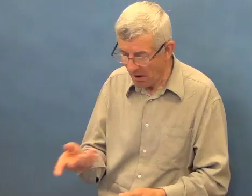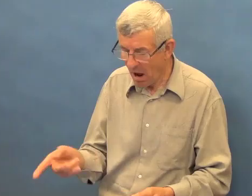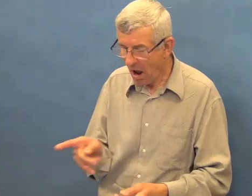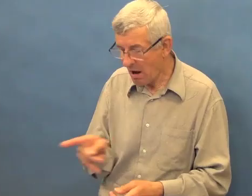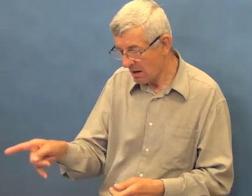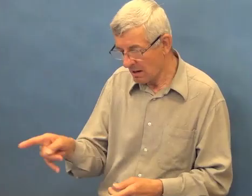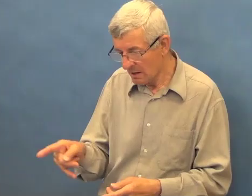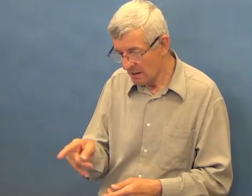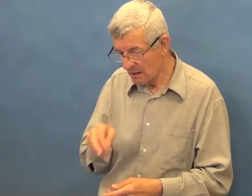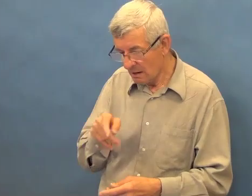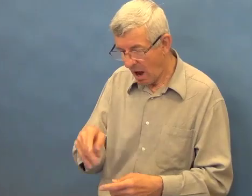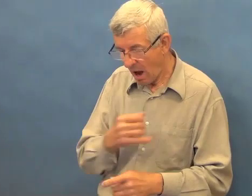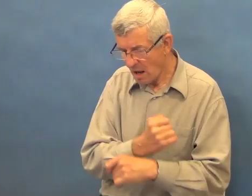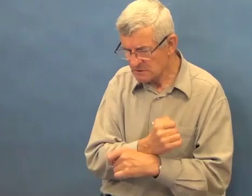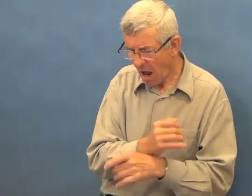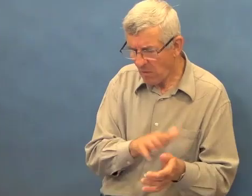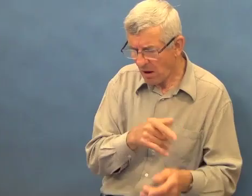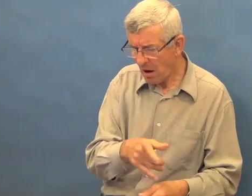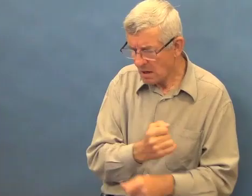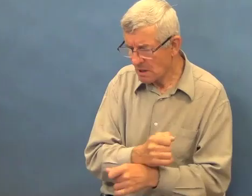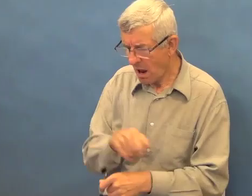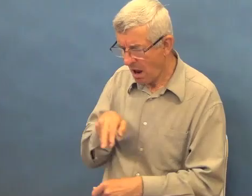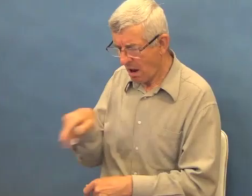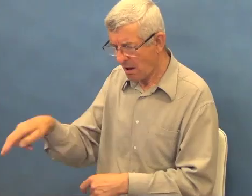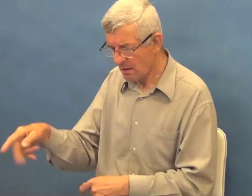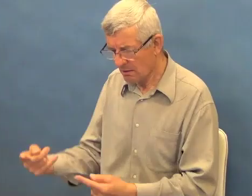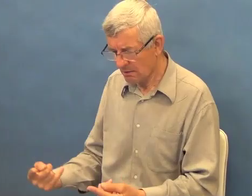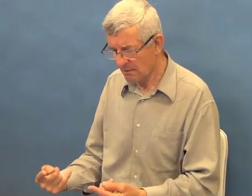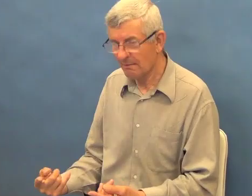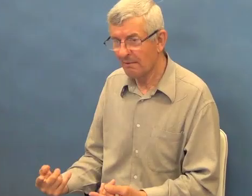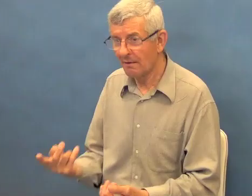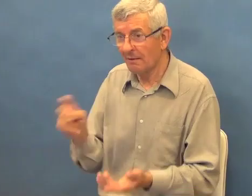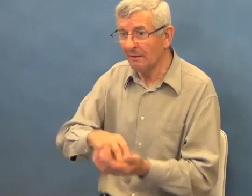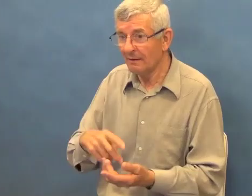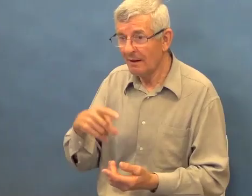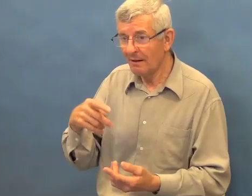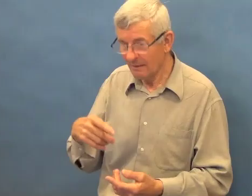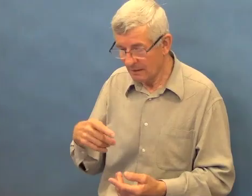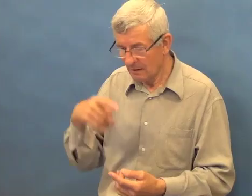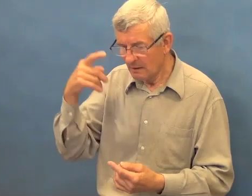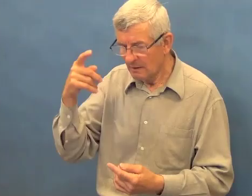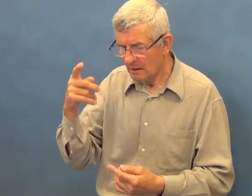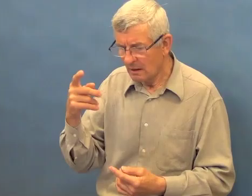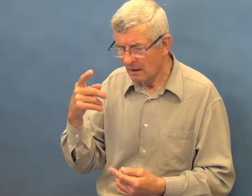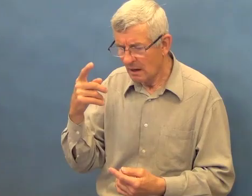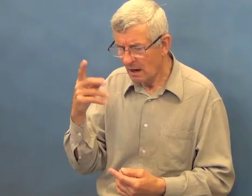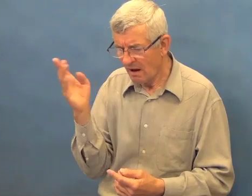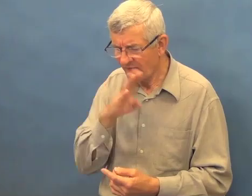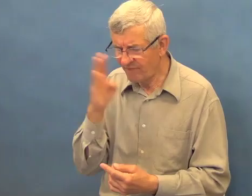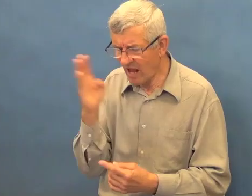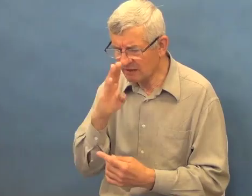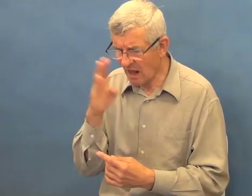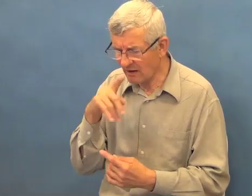Trzeba iść na prawo, po lewej stronie jest zatrute powietrze z wiatrakiem, trzeba szybko wstać i iść.